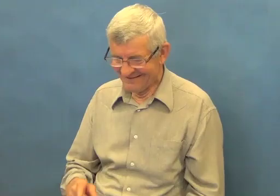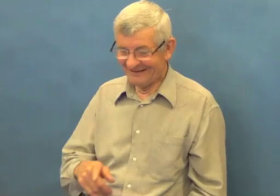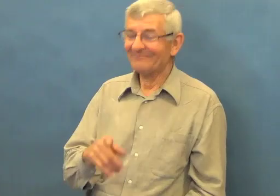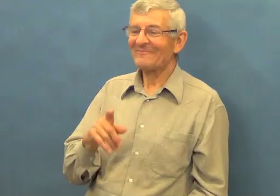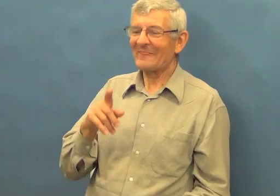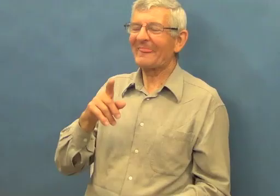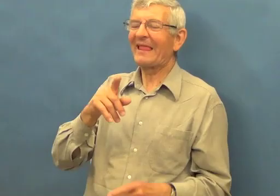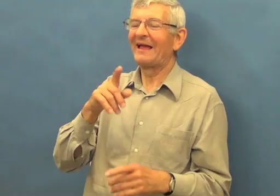Potem...